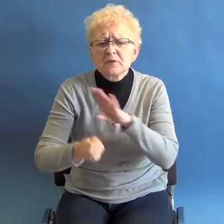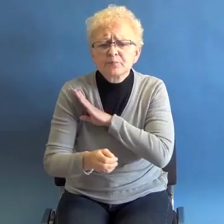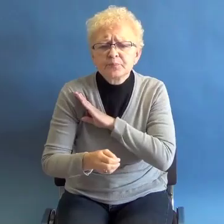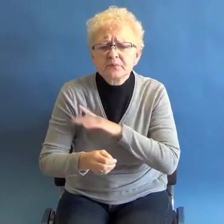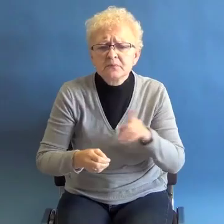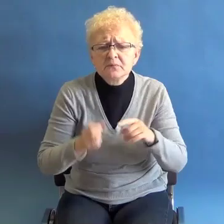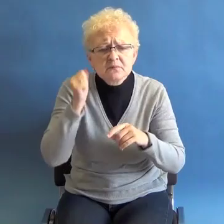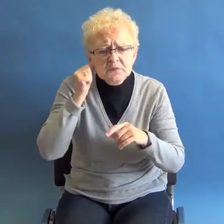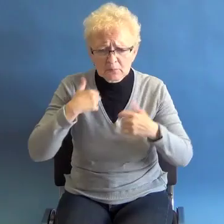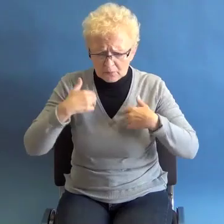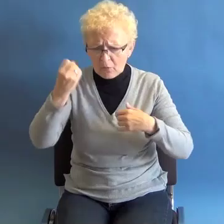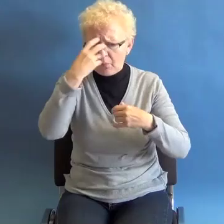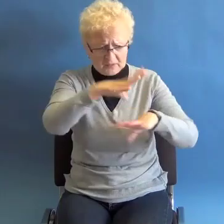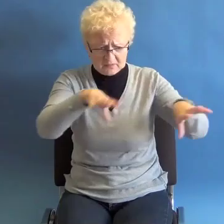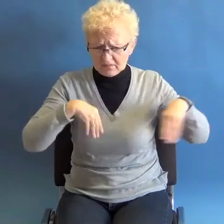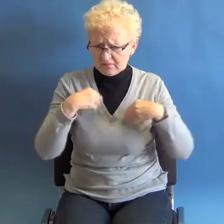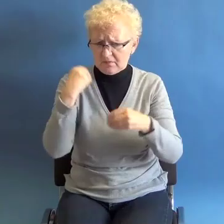Kobieta opalała się z nami nad morzem.